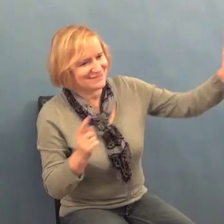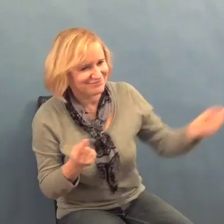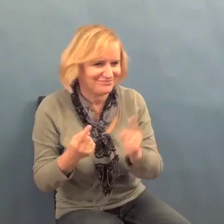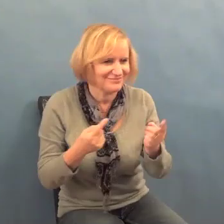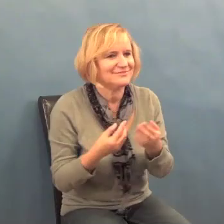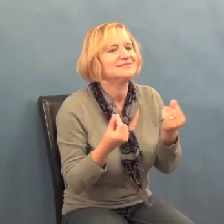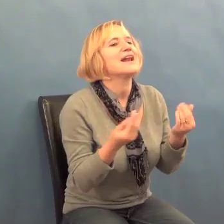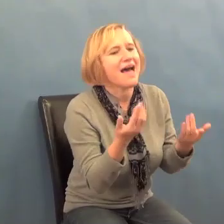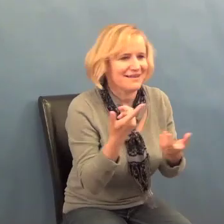Pani zapytała, ile to będzie kosztować.